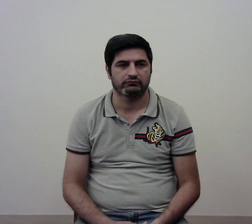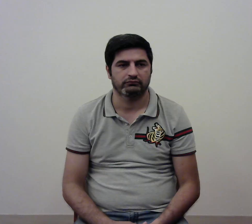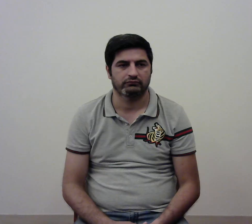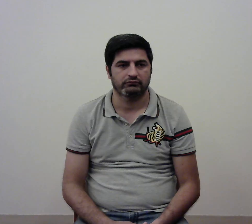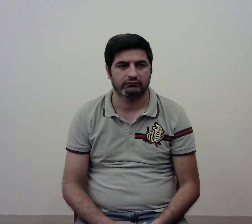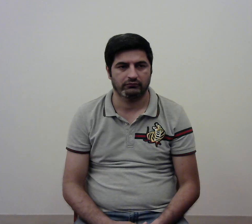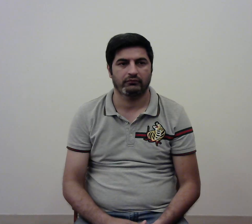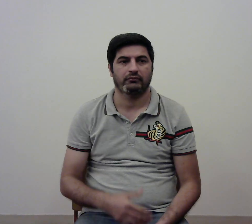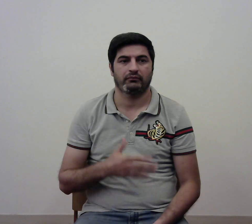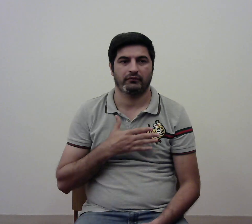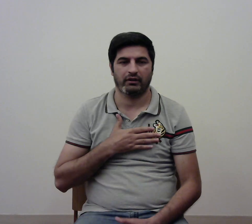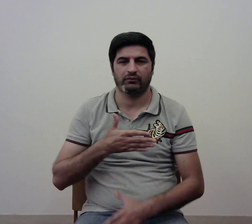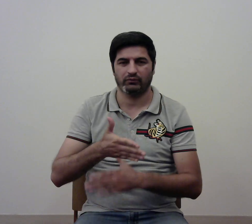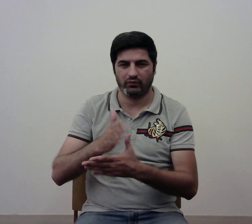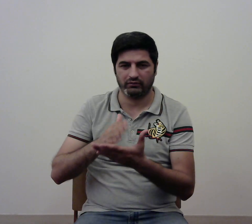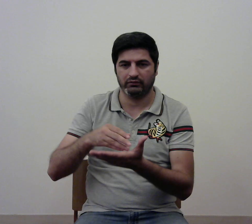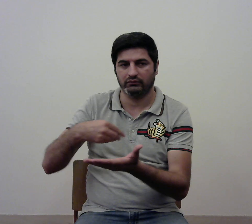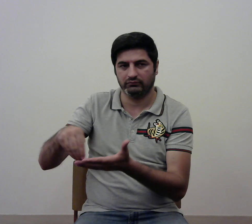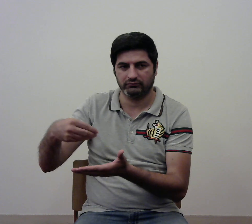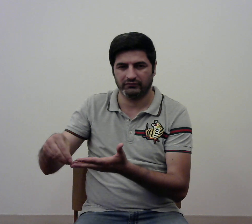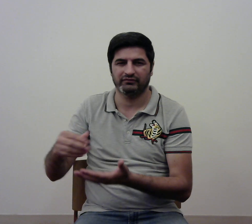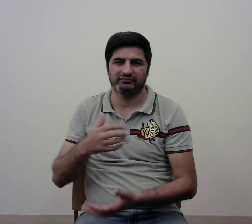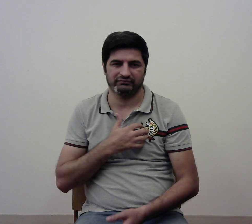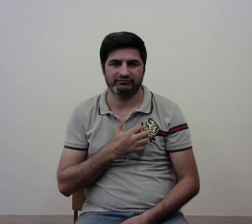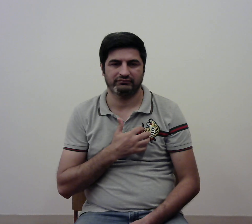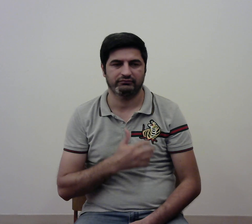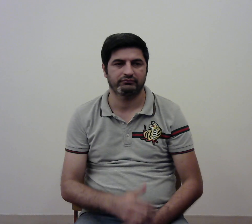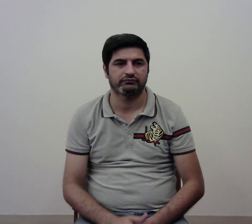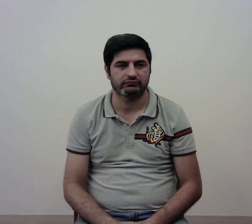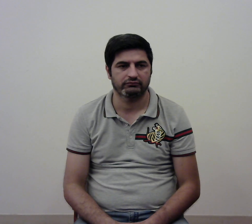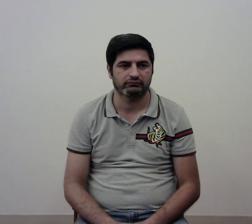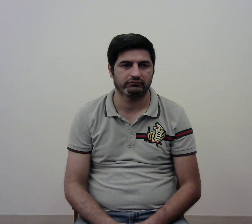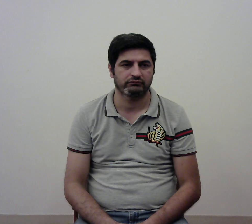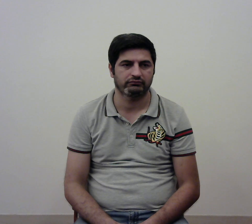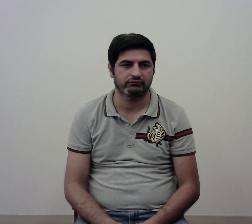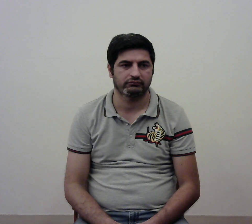Mən çörək almaq istəyirəm